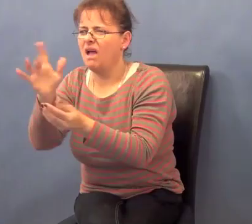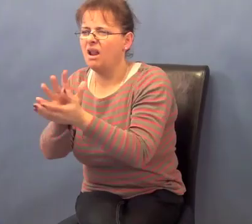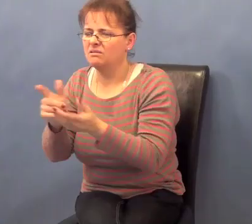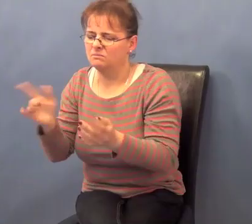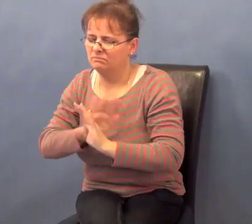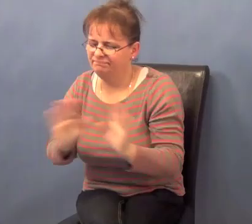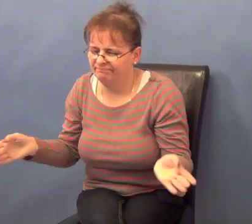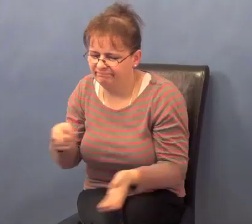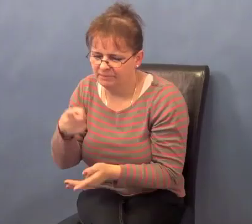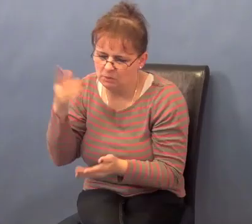Tak to jest, dlatego zakaz.